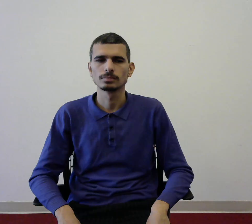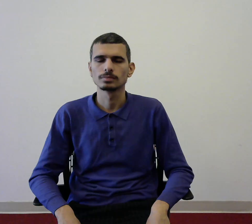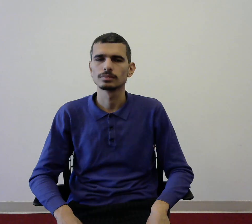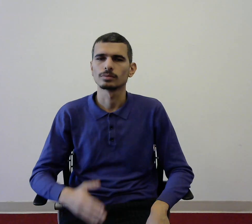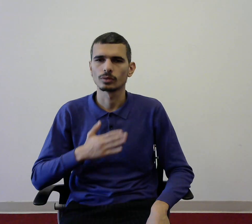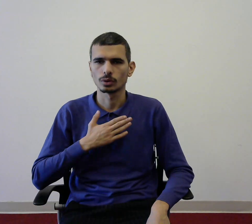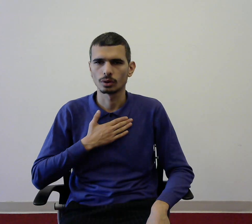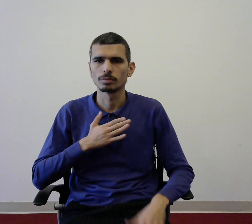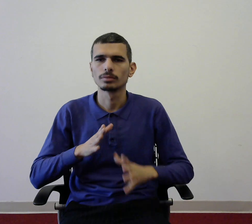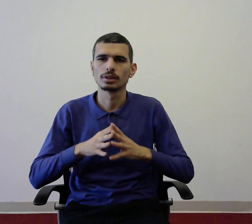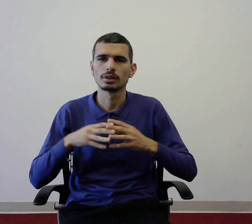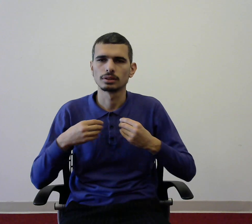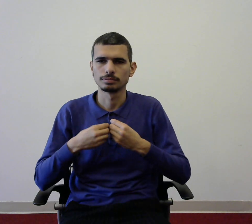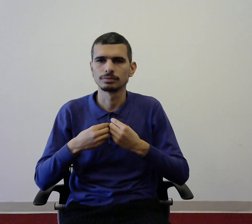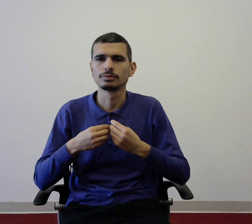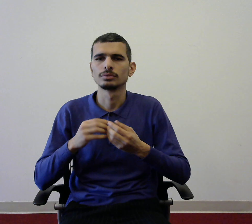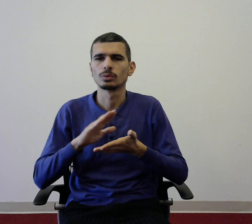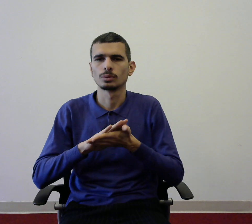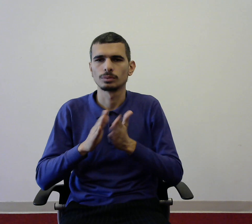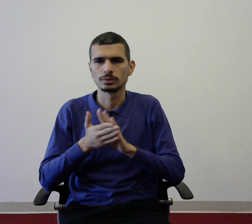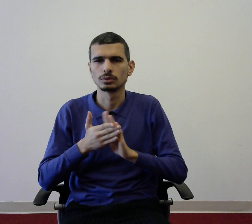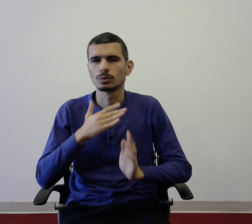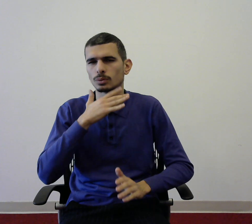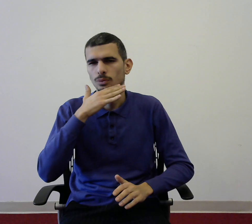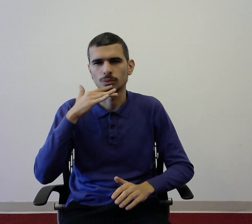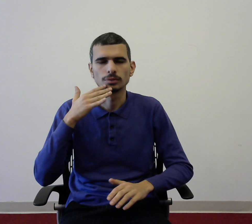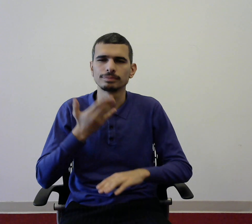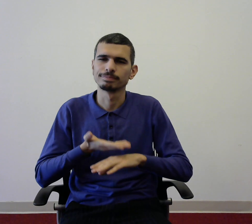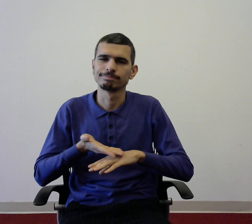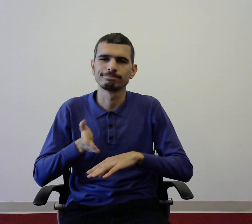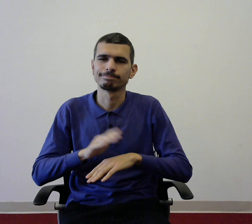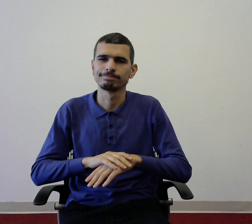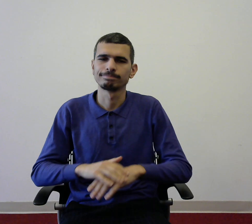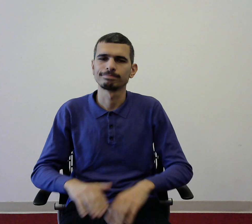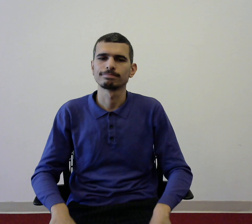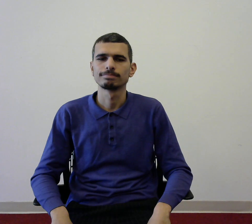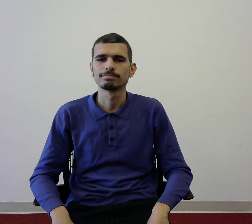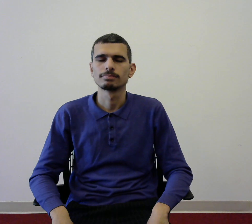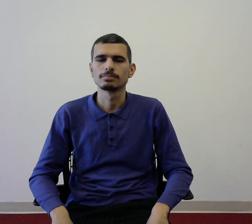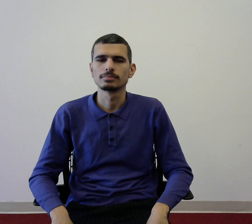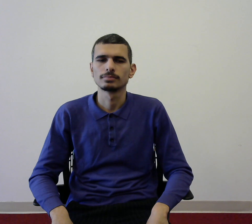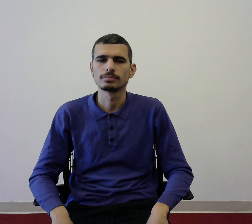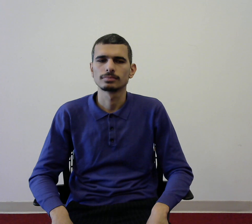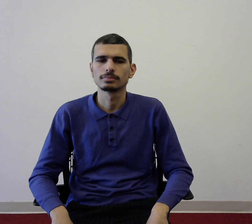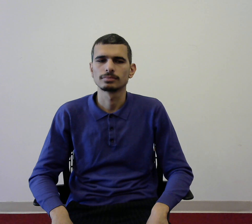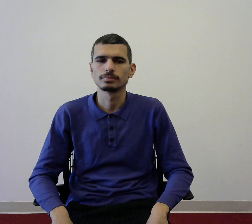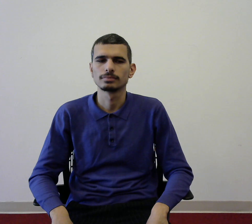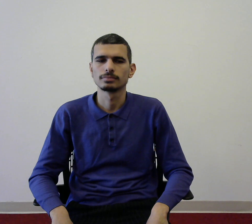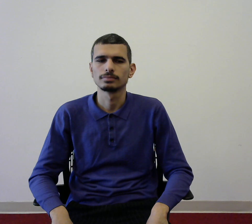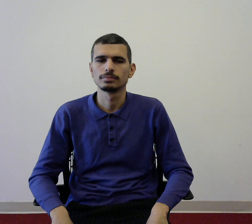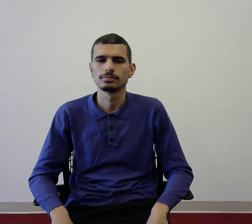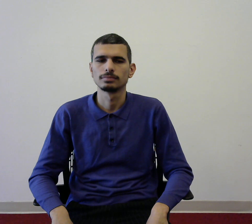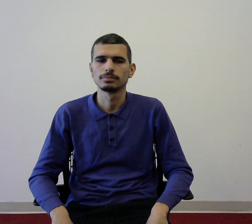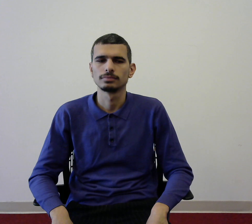Mənim ailəmin vəziyyəti çox ağırdır